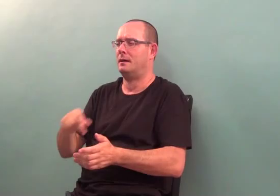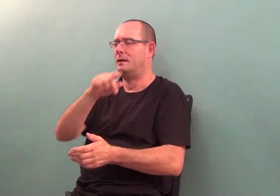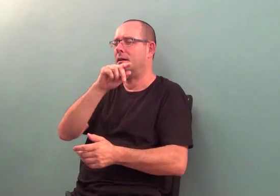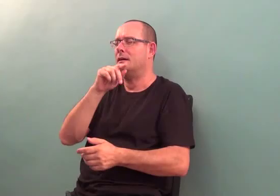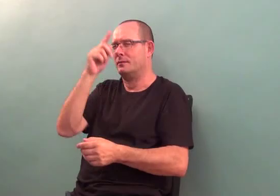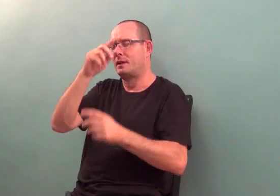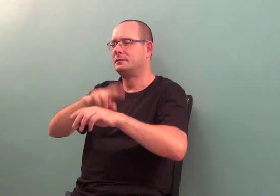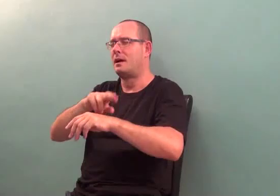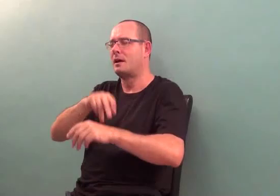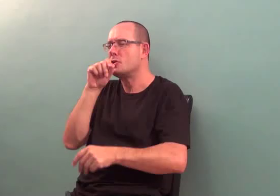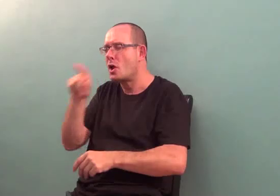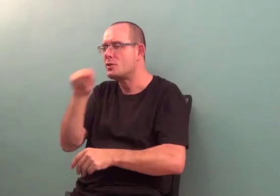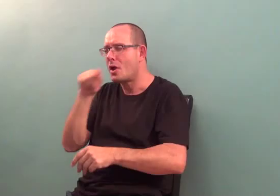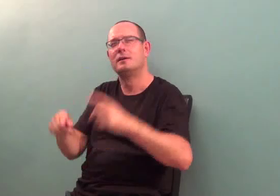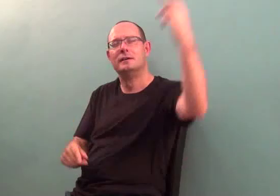A na ścianie jest zegar z kukułką.